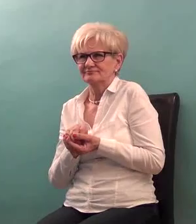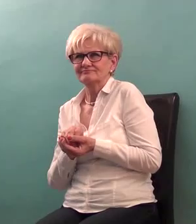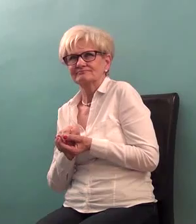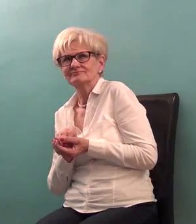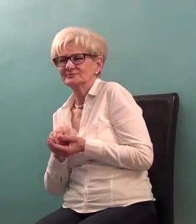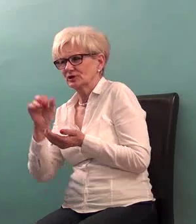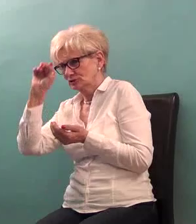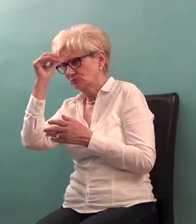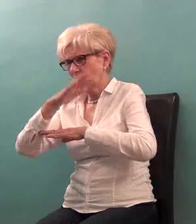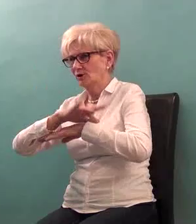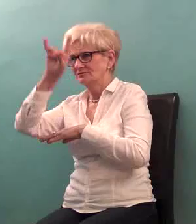Widzi szybę w oknie.